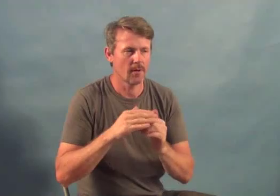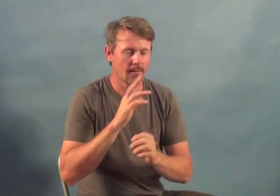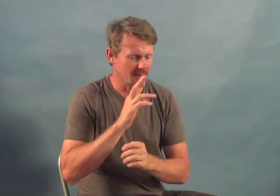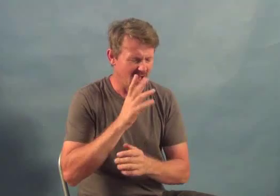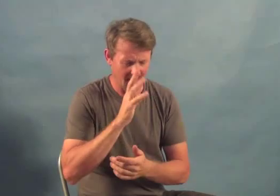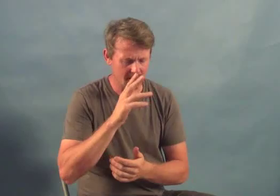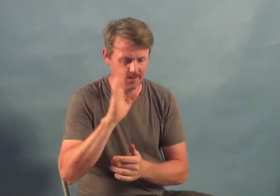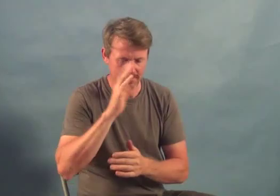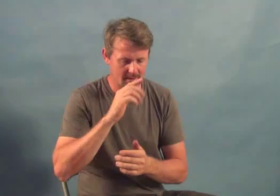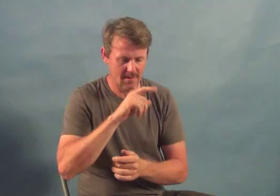Nie, nie, nie.